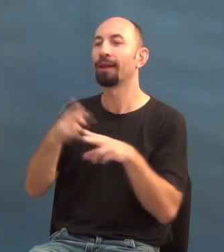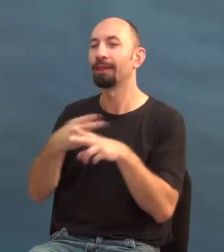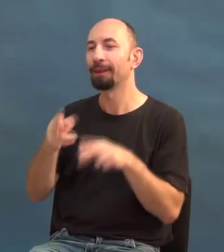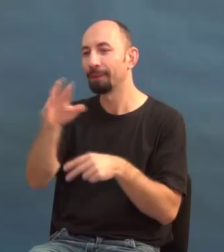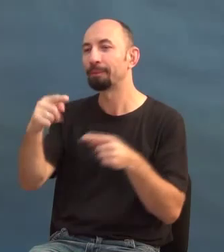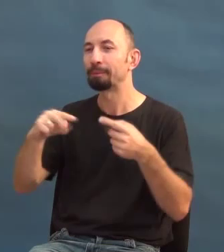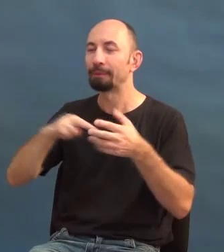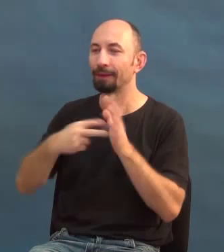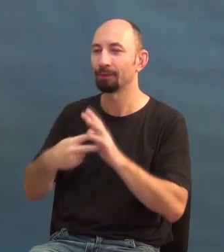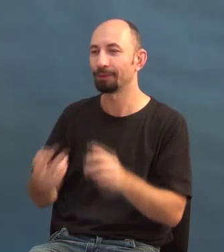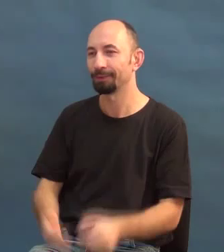Kiedy masz zaplanowane?